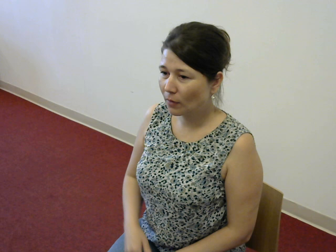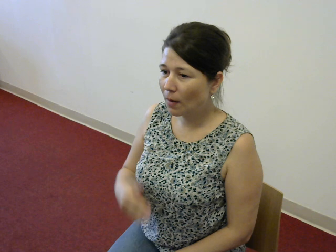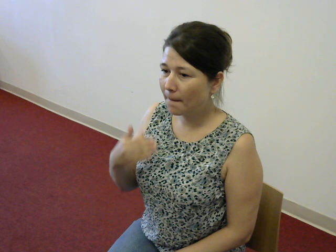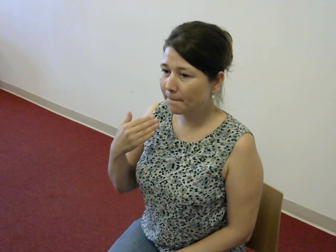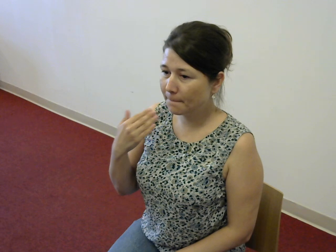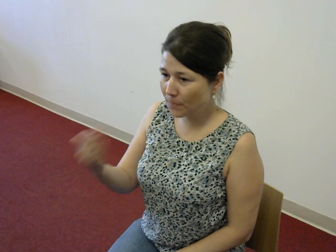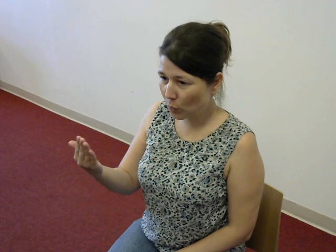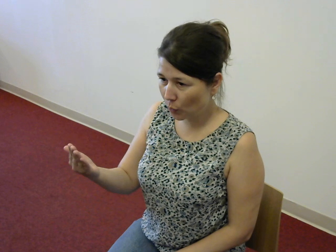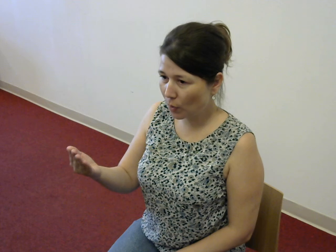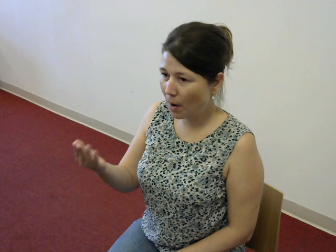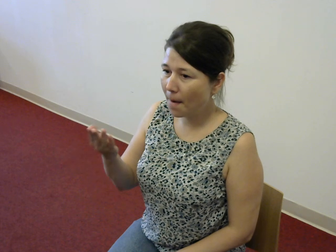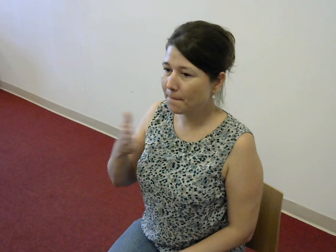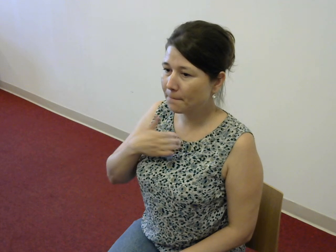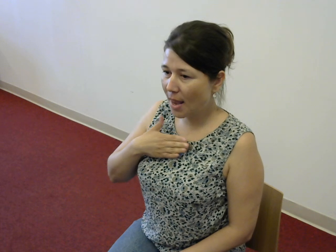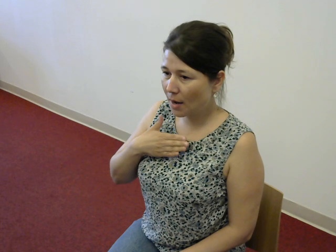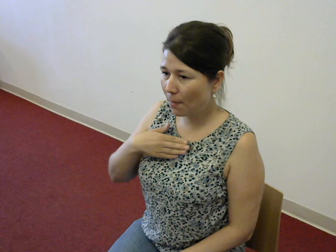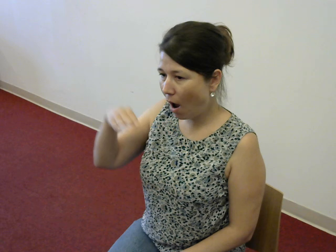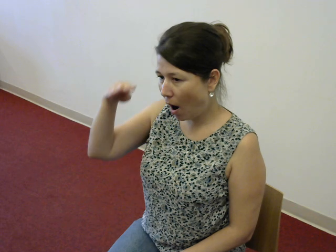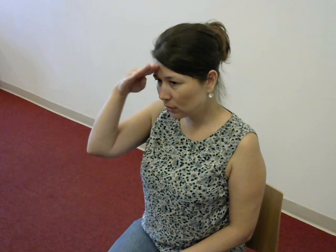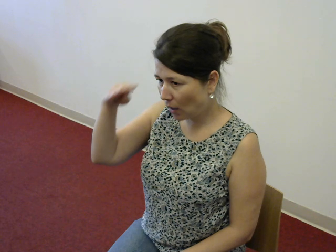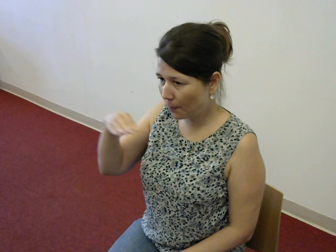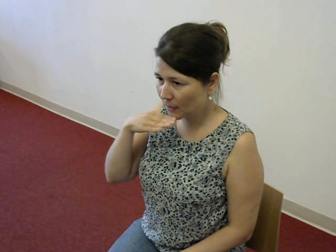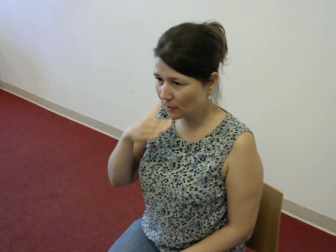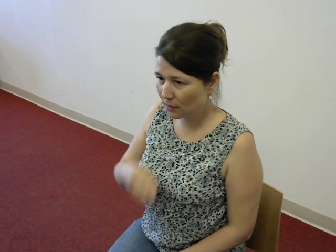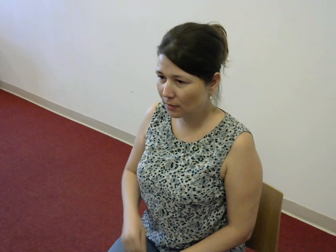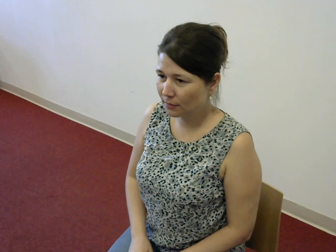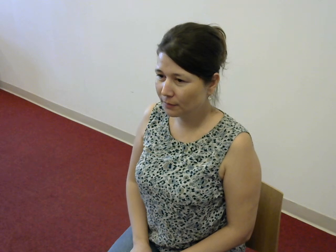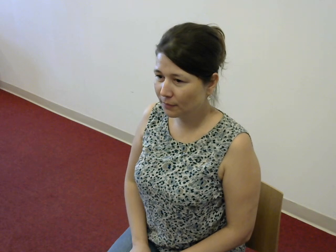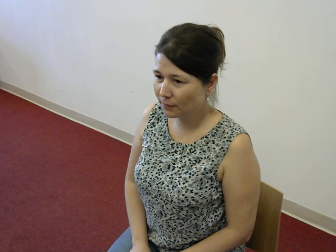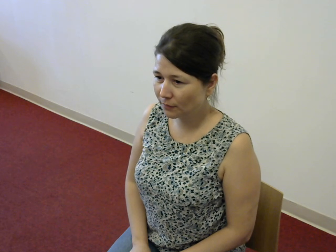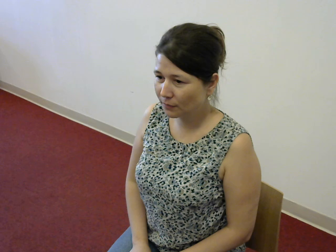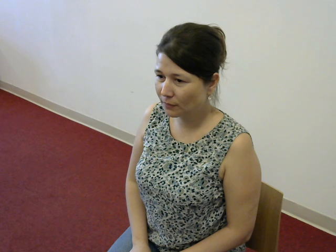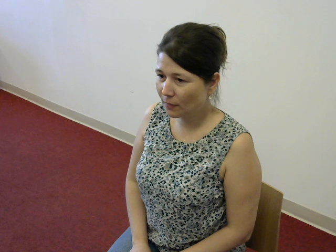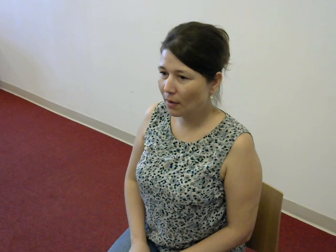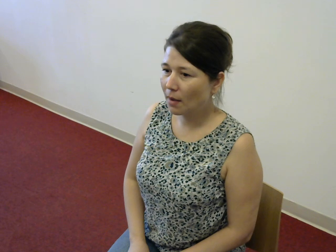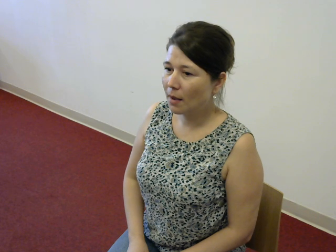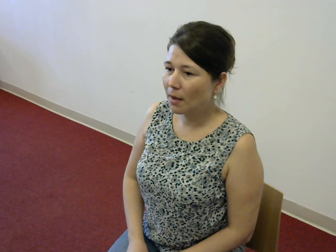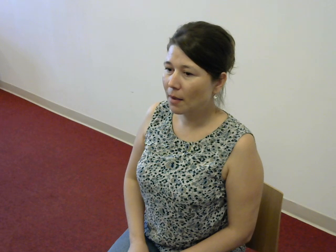Bu mənim atamdır